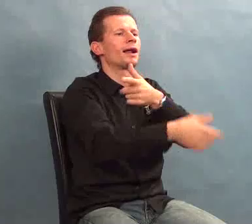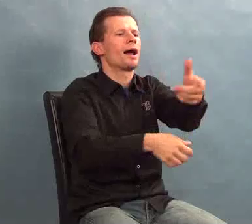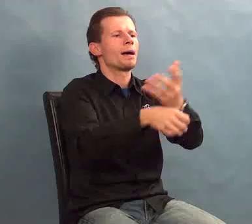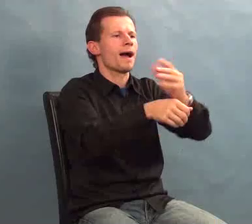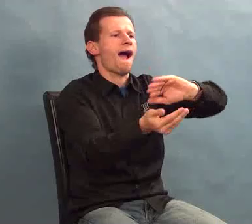Kamień jest duży.